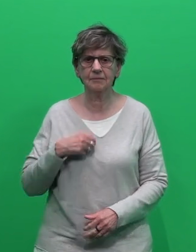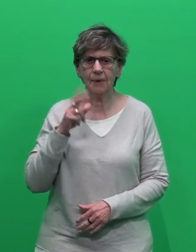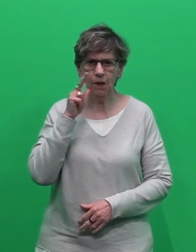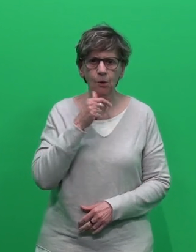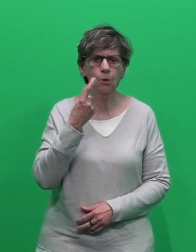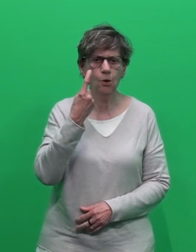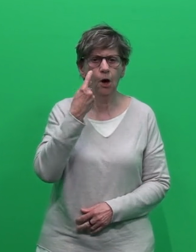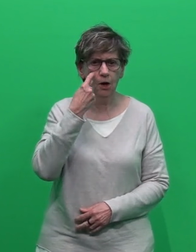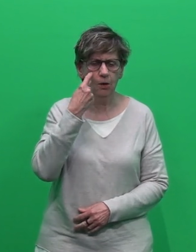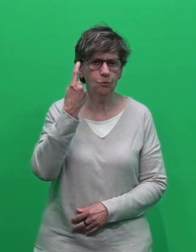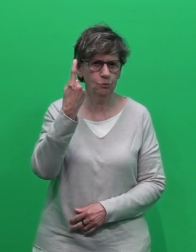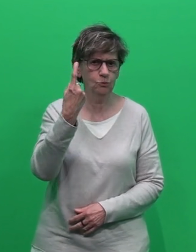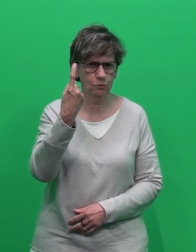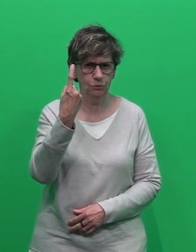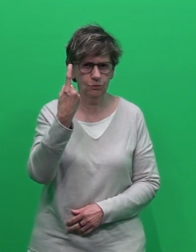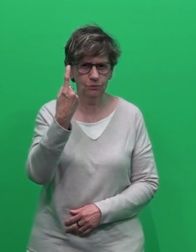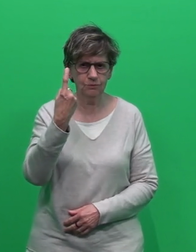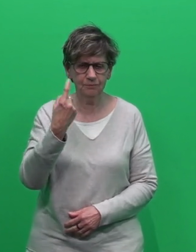Em fa mal un ull, un.